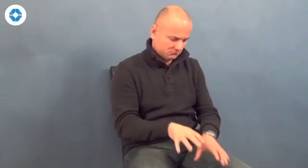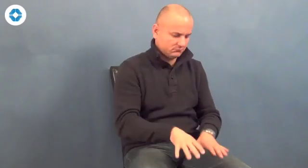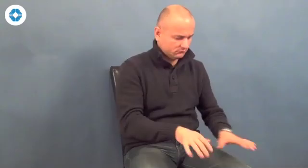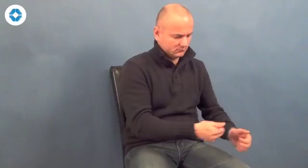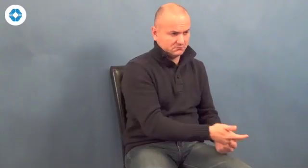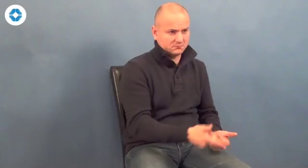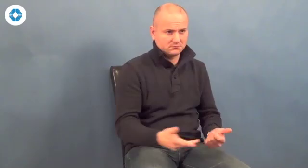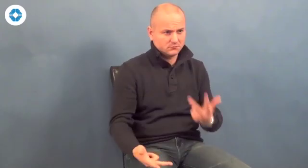Kosze są trzy.